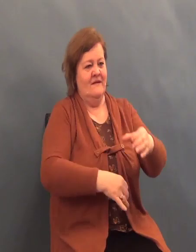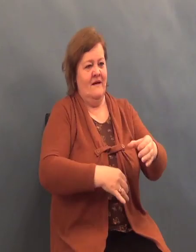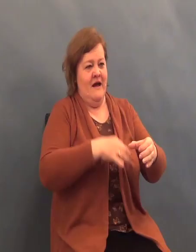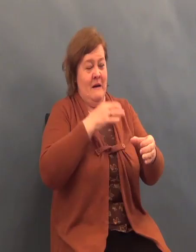Kot wypada z rynny, turlając się po ziemi.